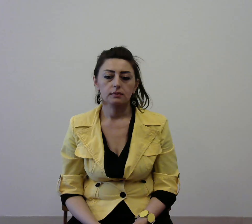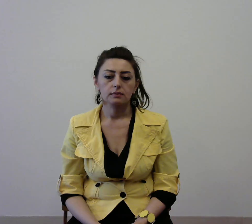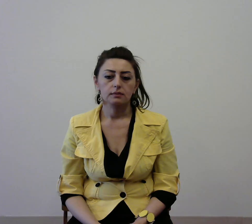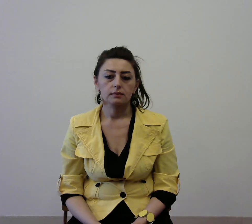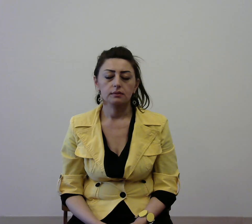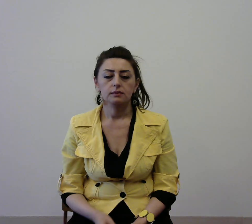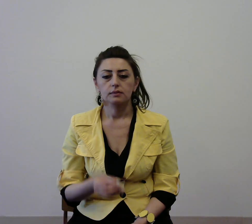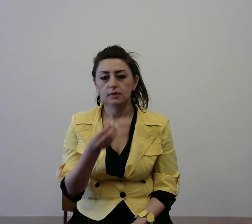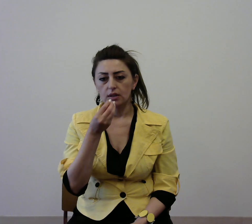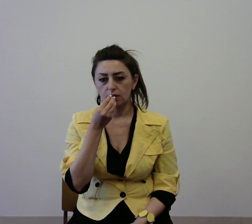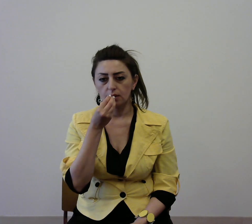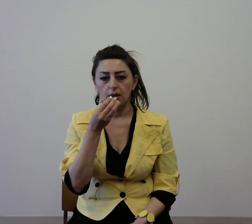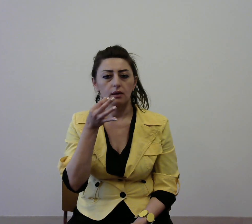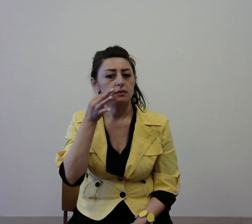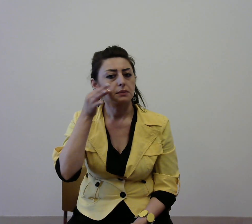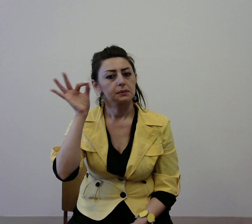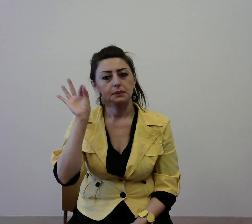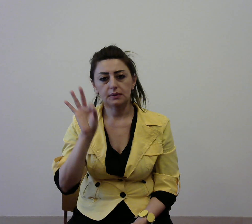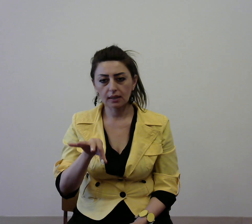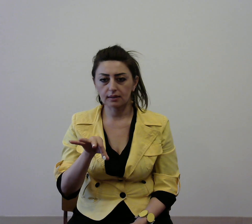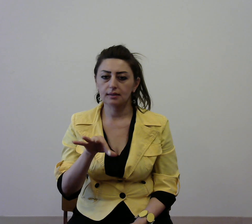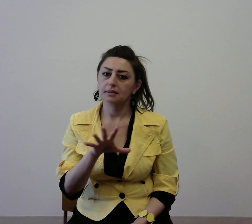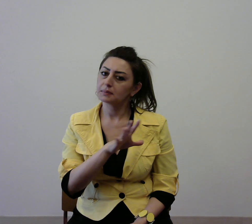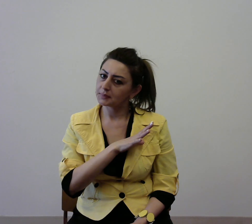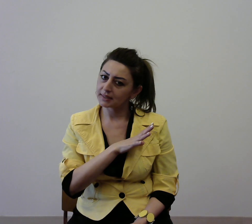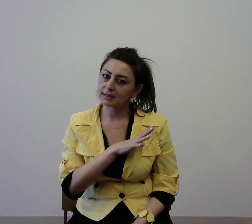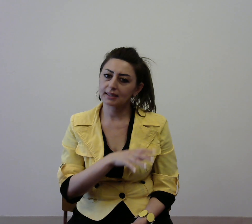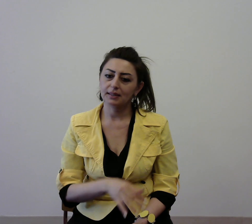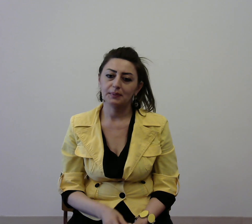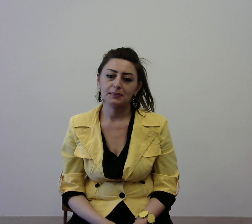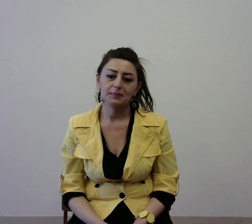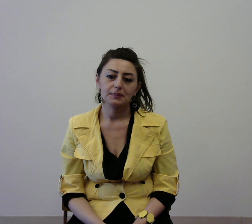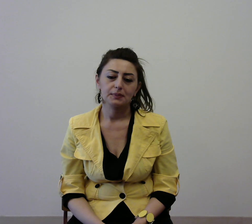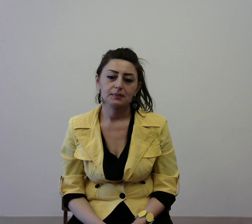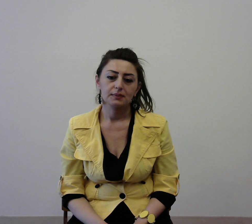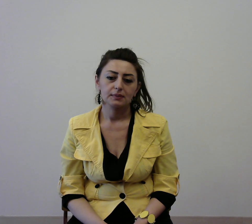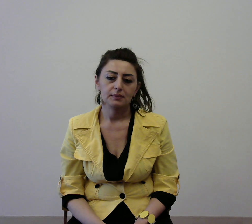Yemək dadlı idi